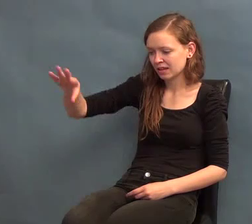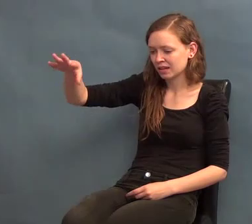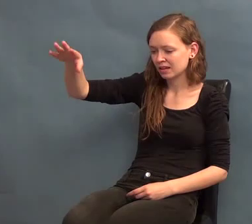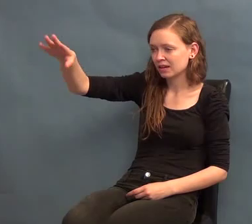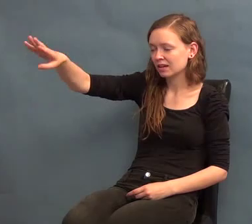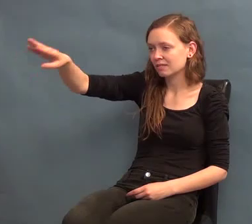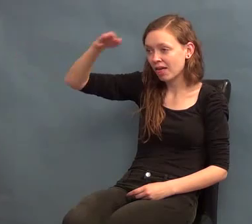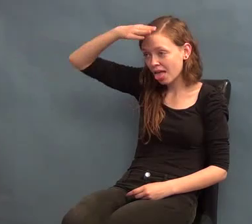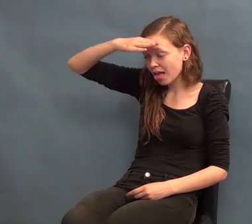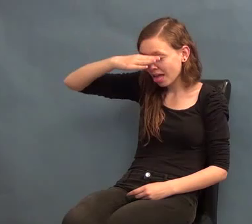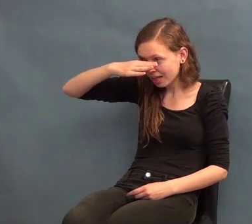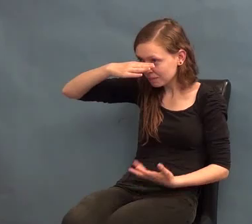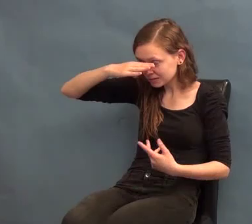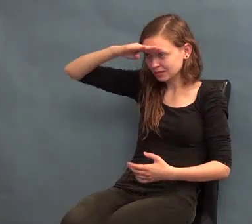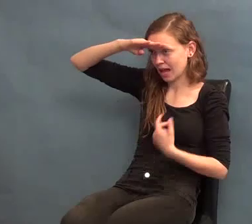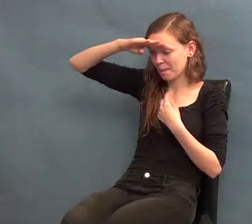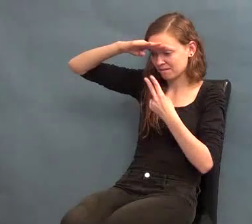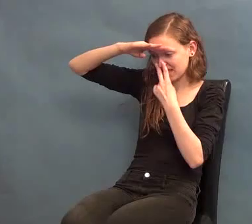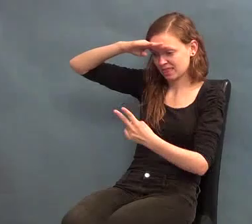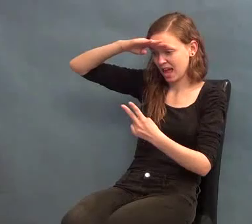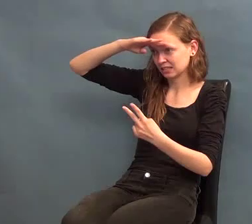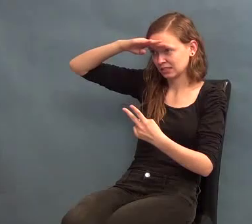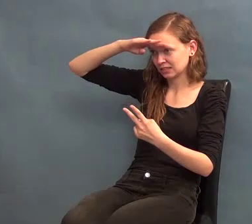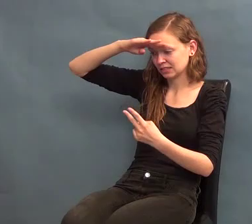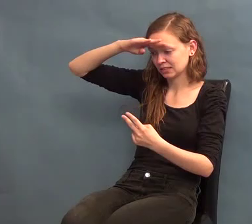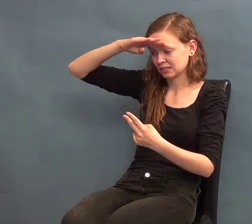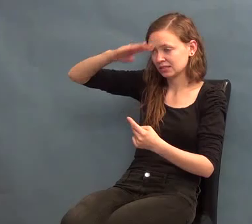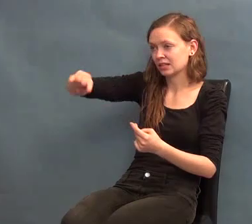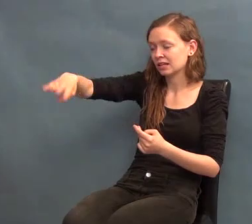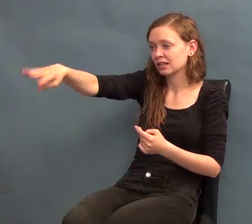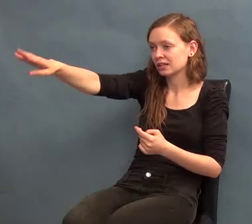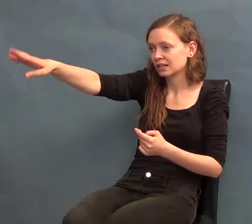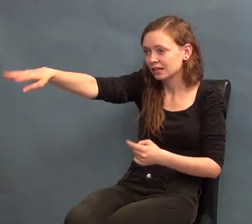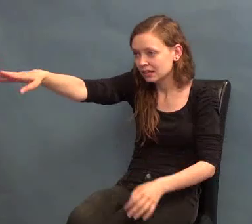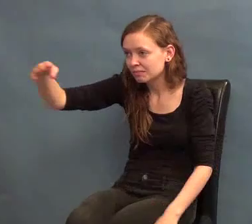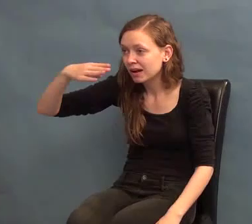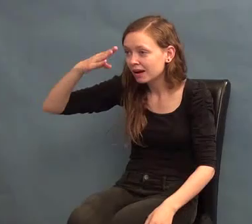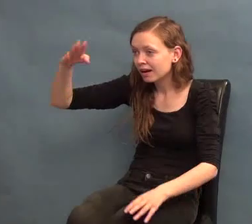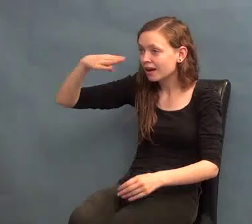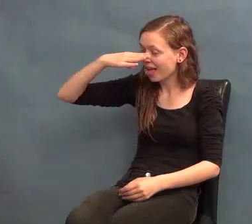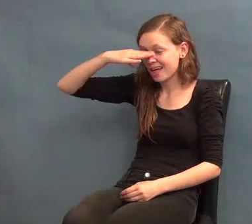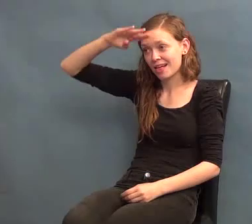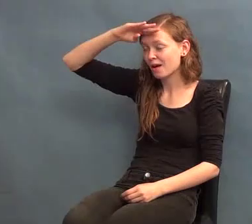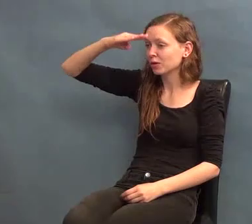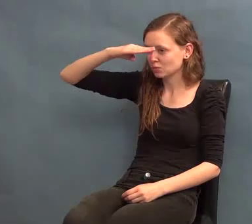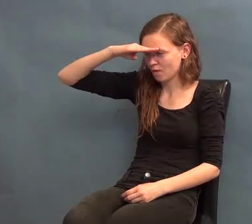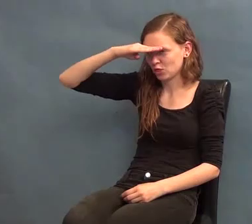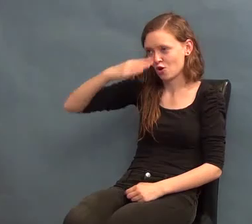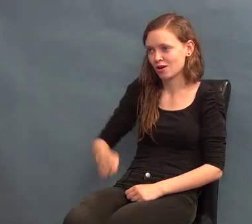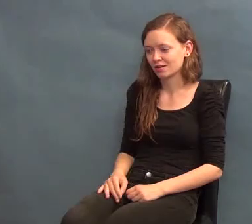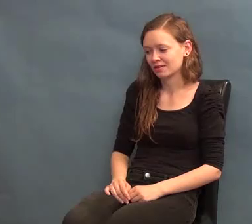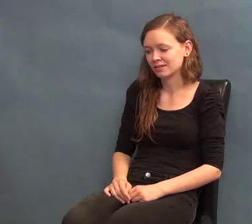Kask musi być równo założony, dokładnie na środku czoła, a nie nisko, ponieważ nie będzie nic widać.